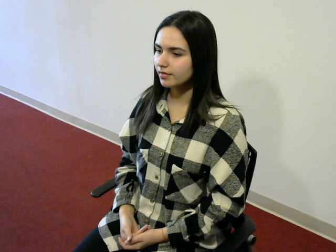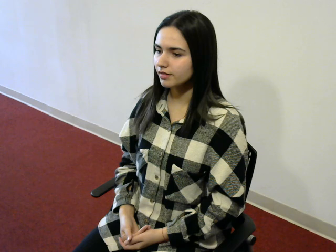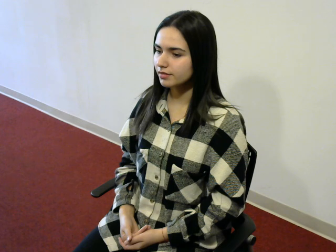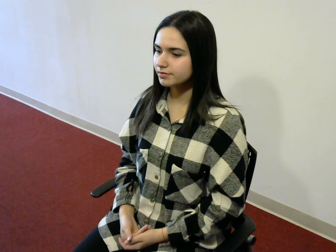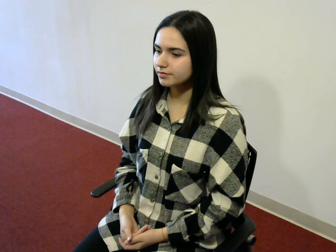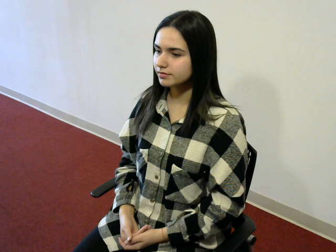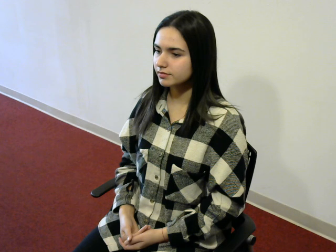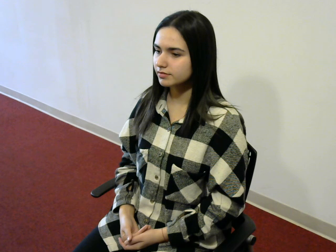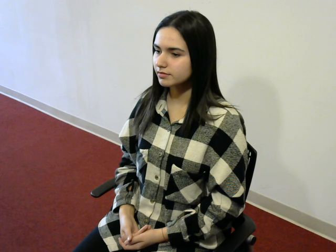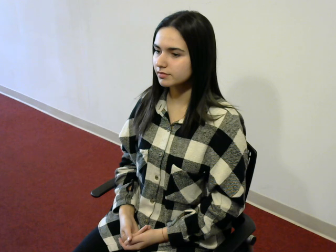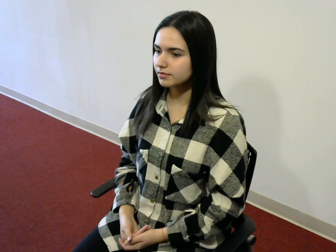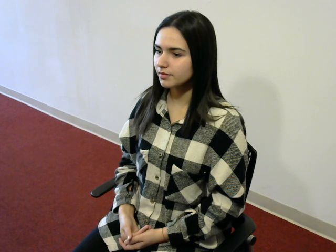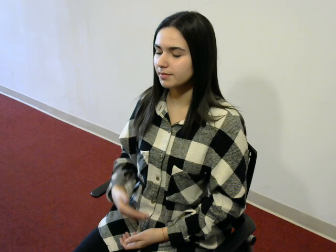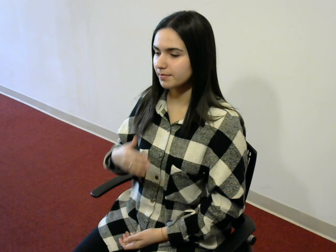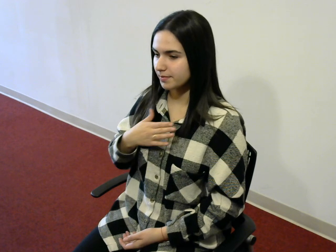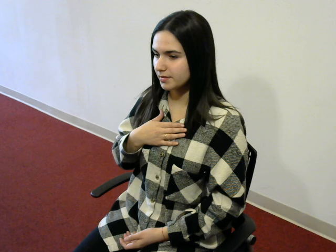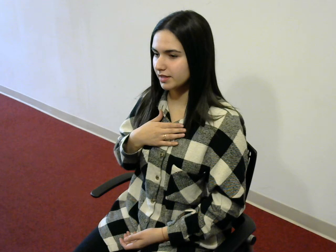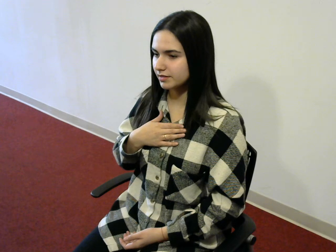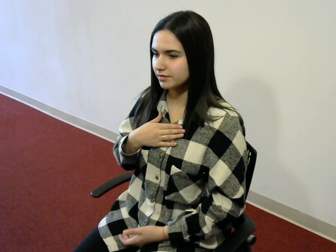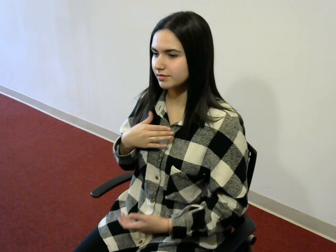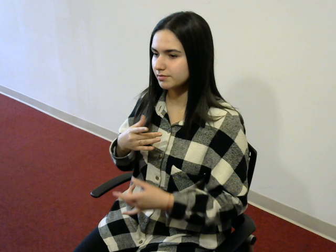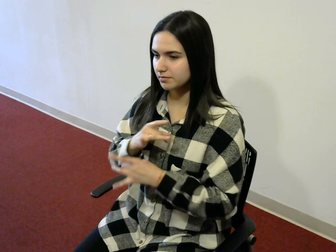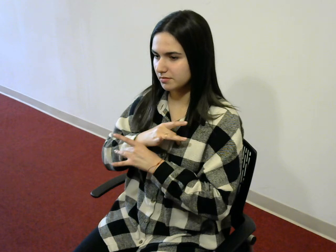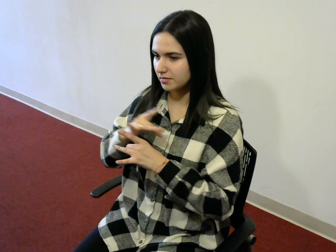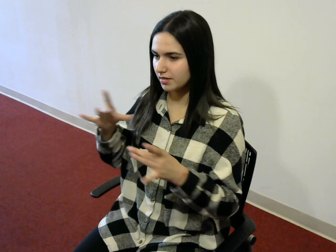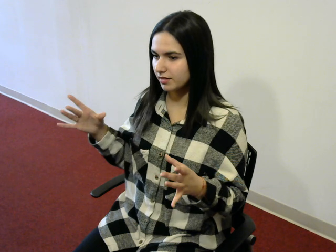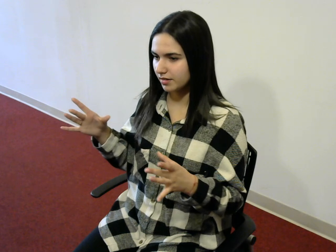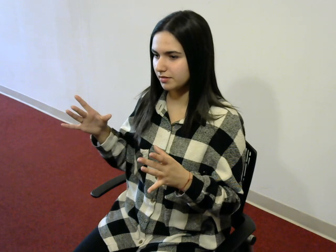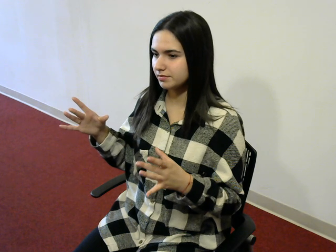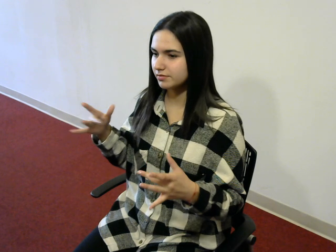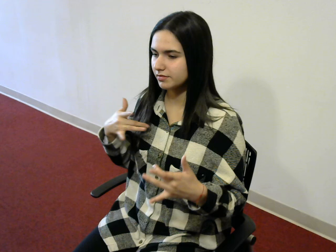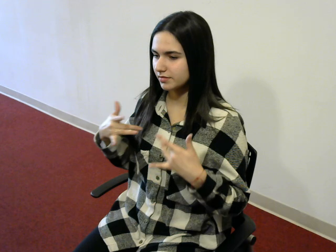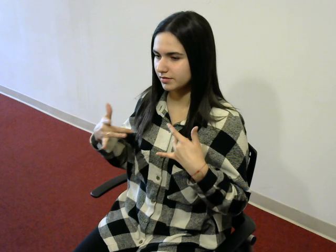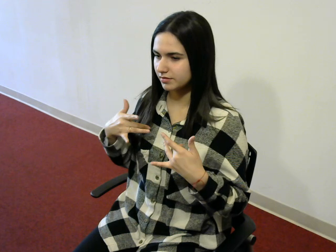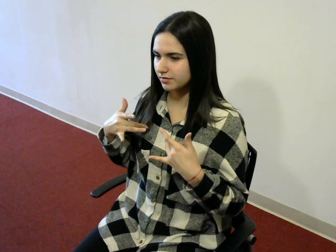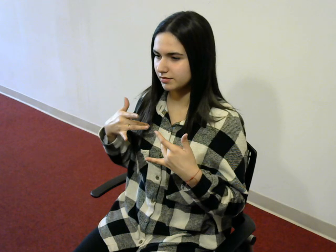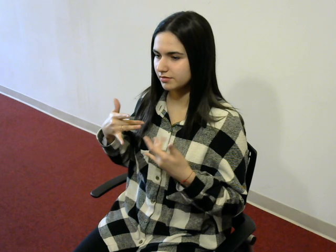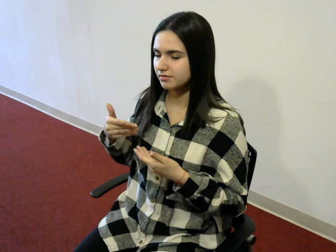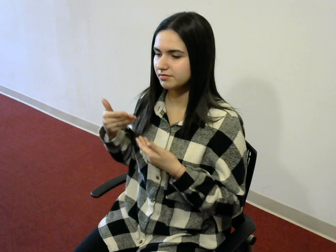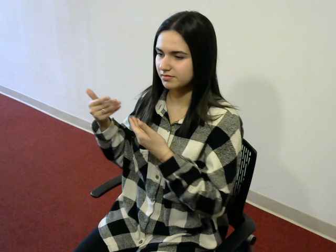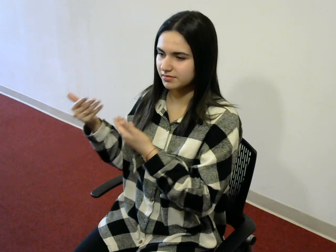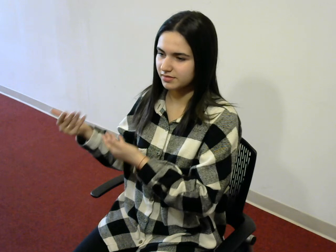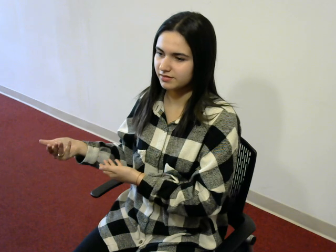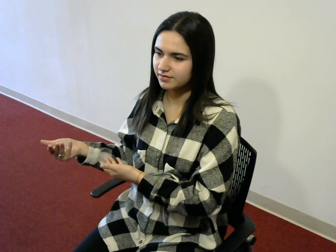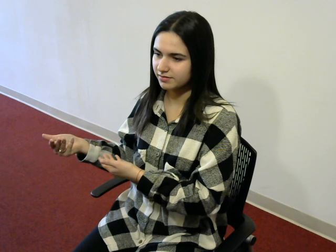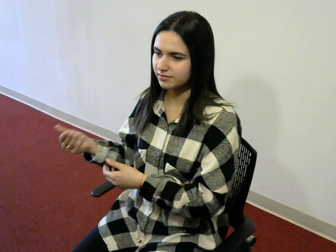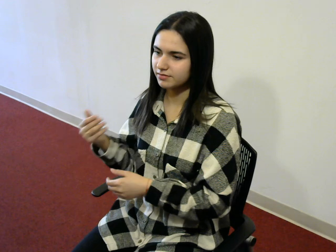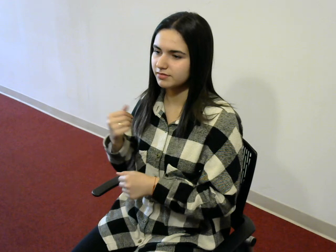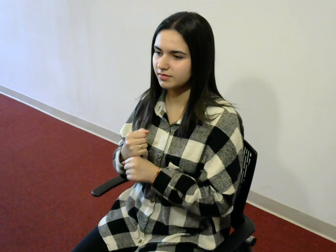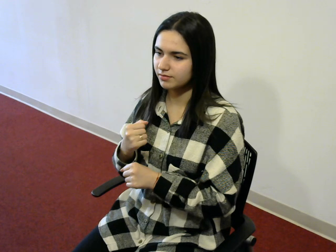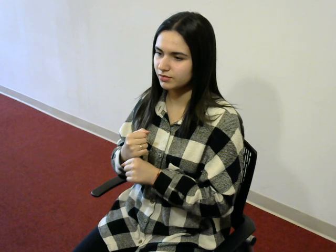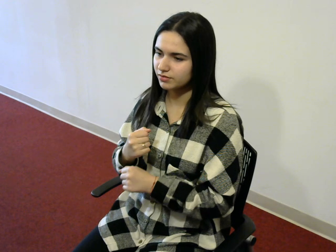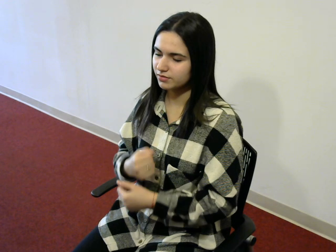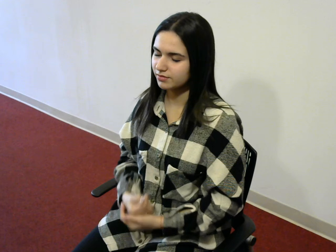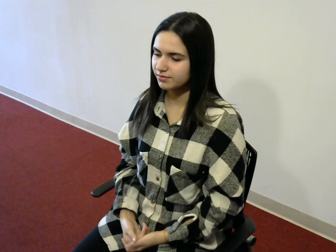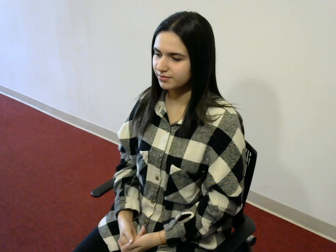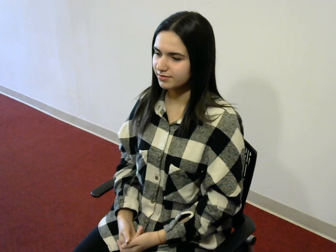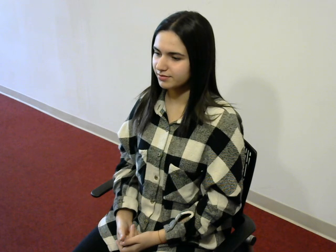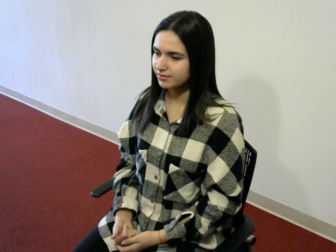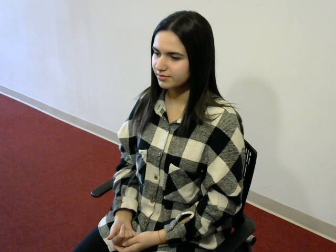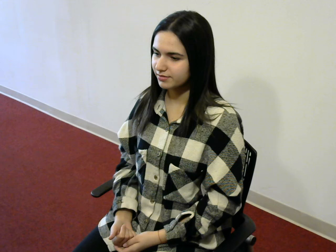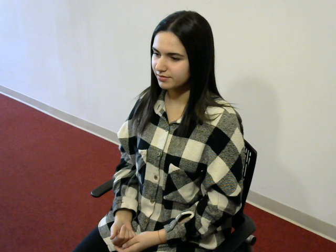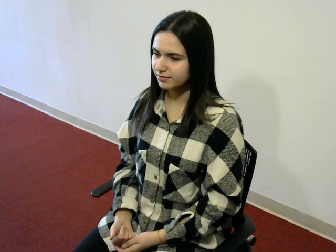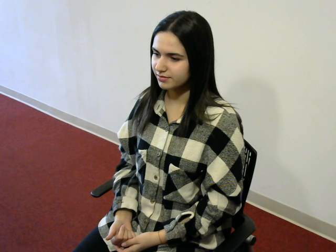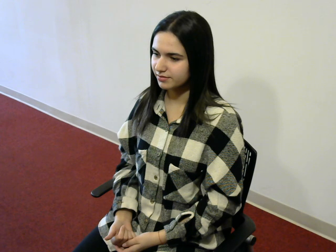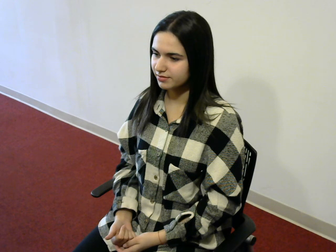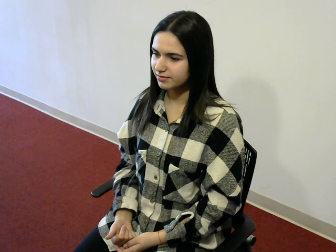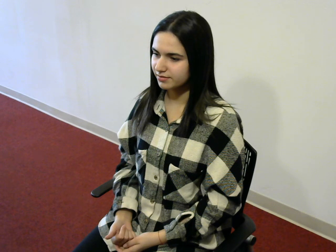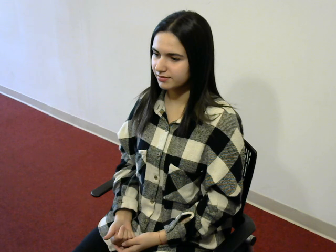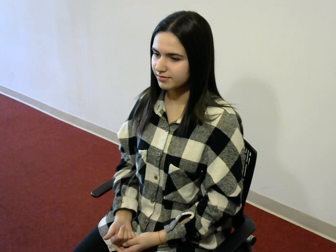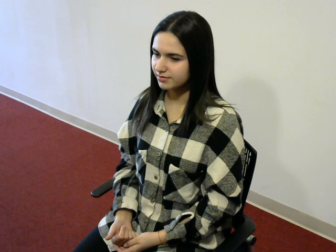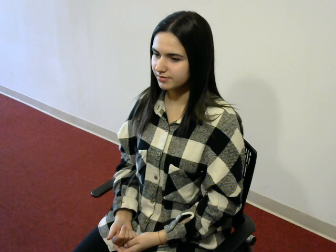Məni bayram tədbirinə dəvət ediblər